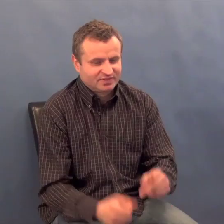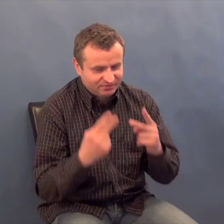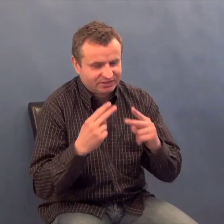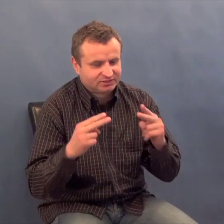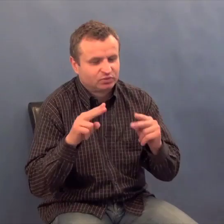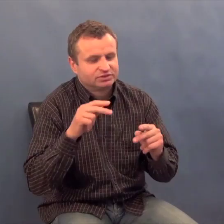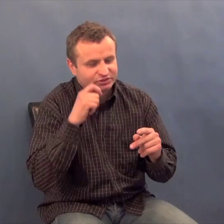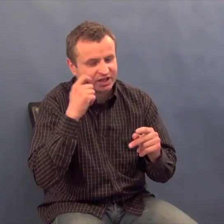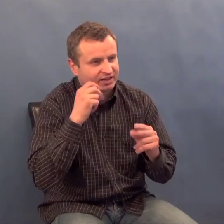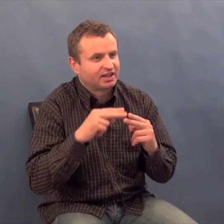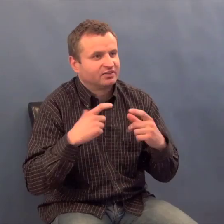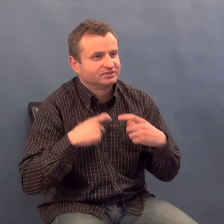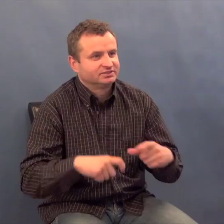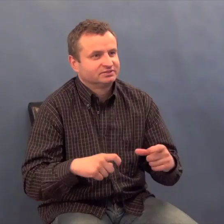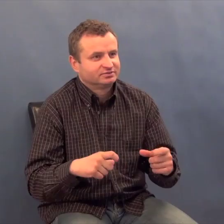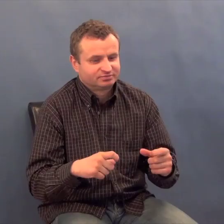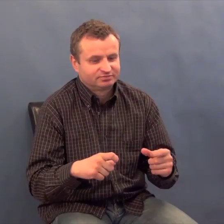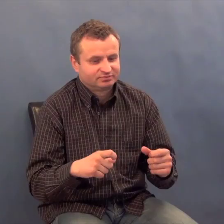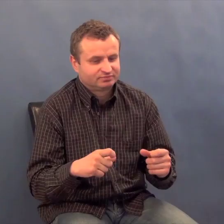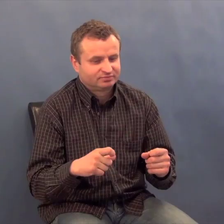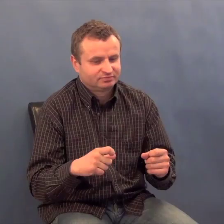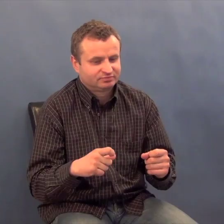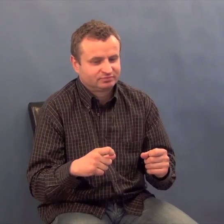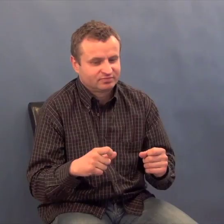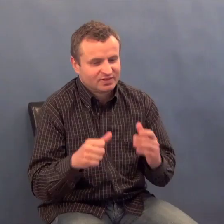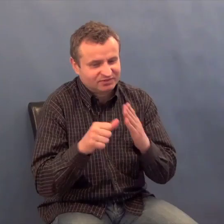Odwiedziny u dziadka na wsi.